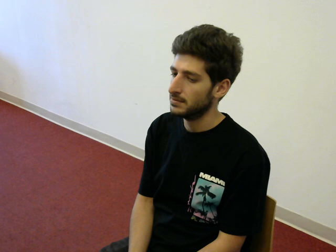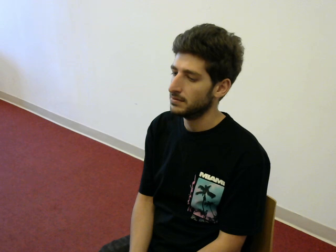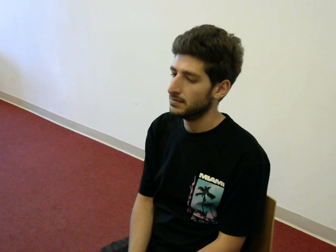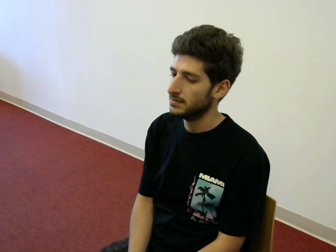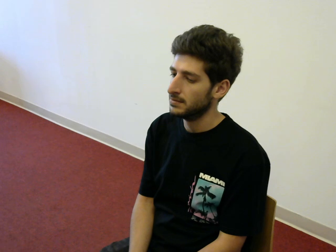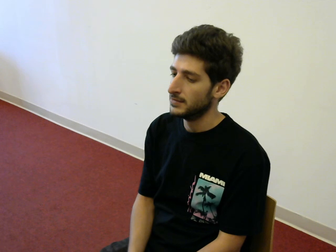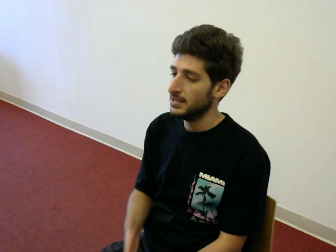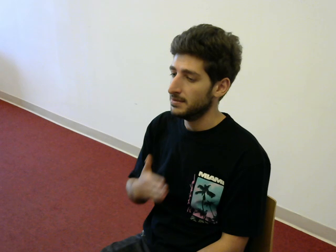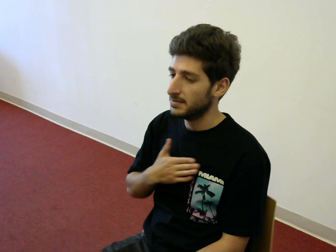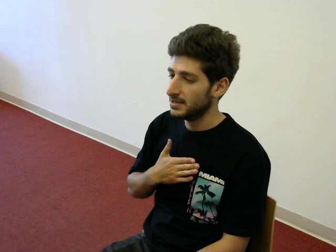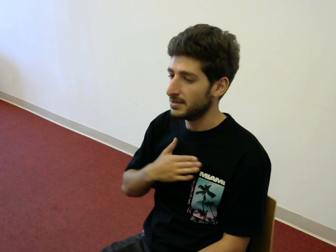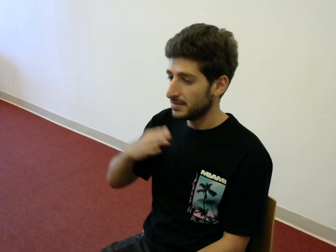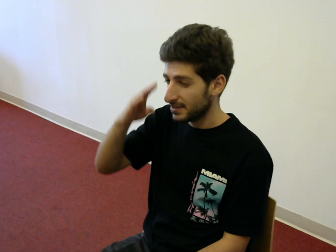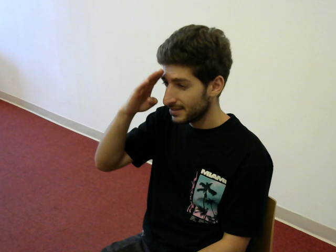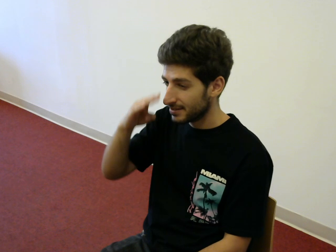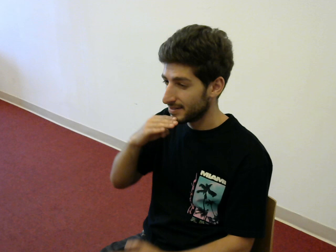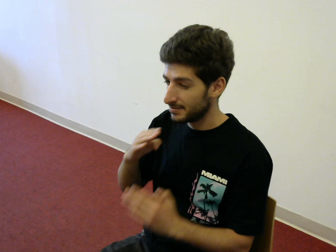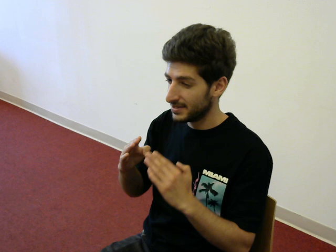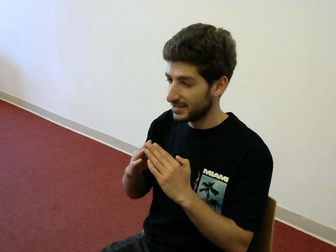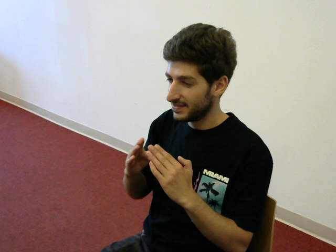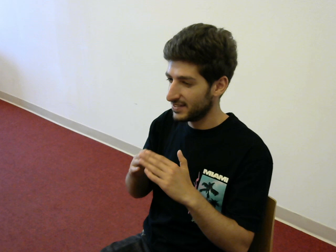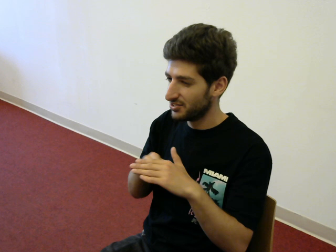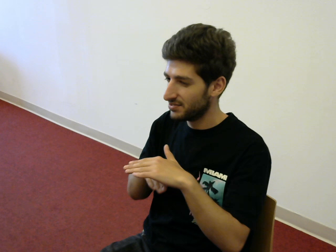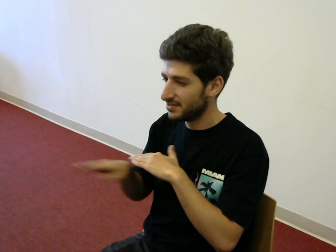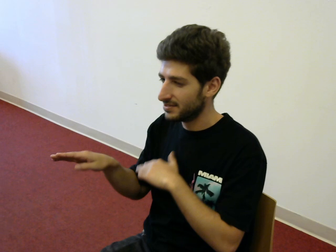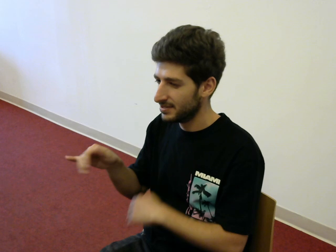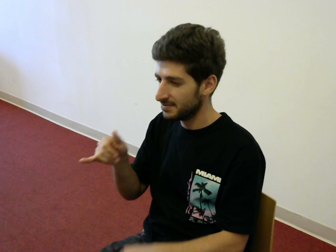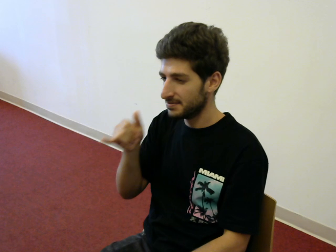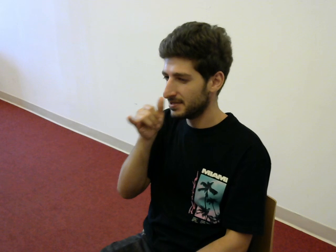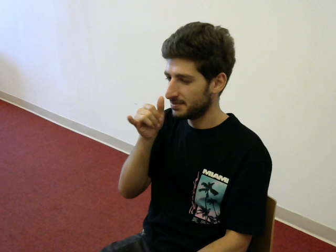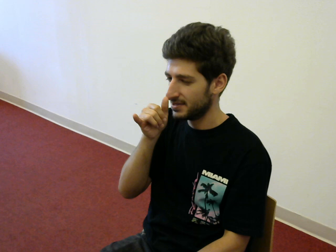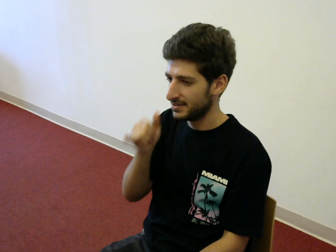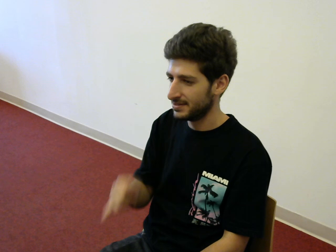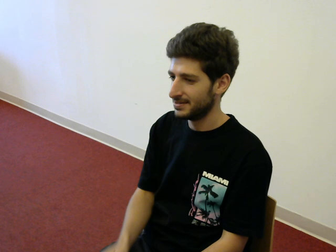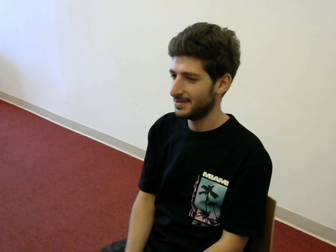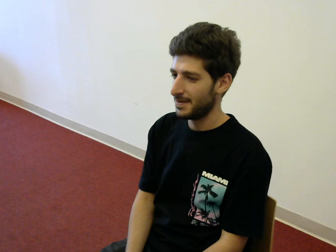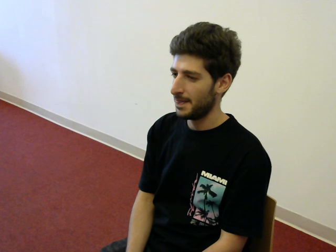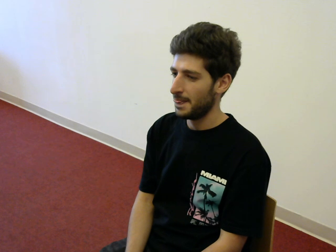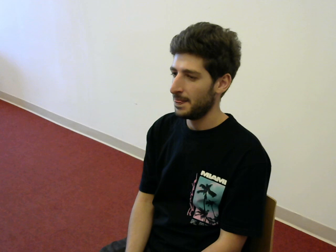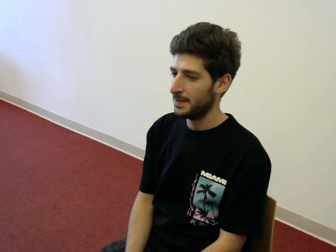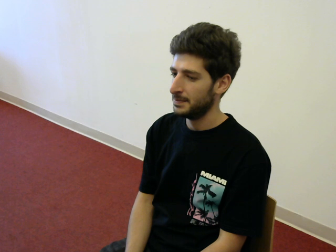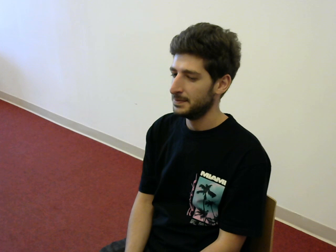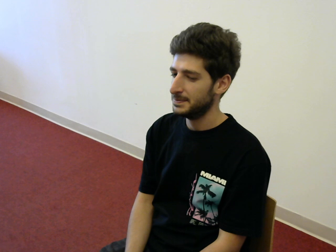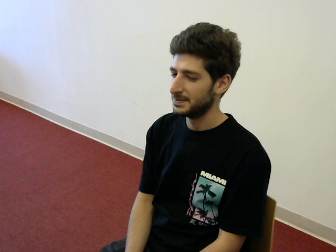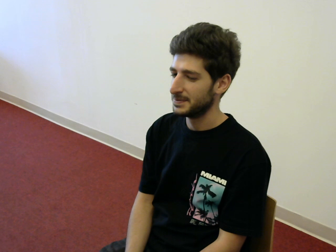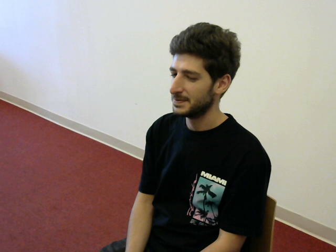Mənim atam evdən çıxa bilmir